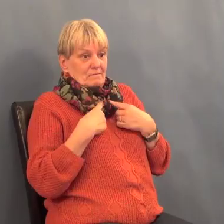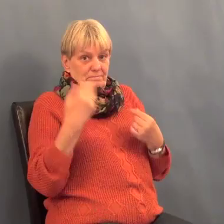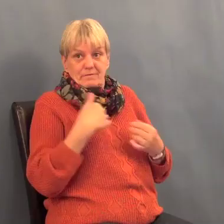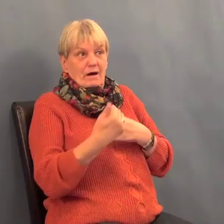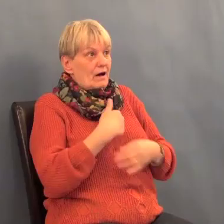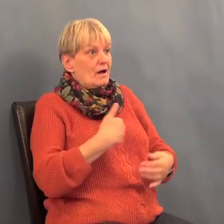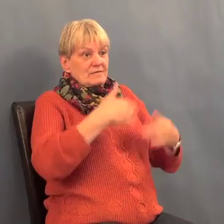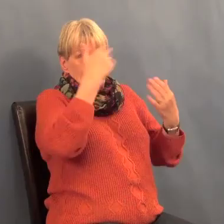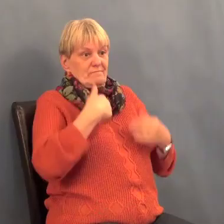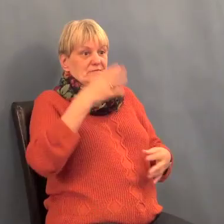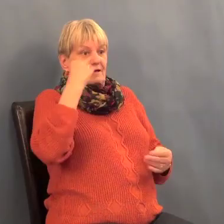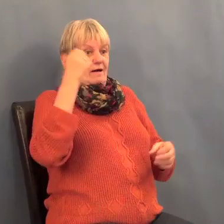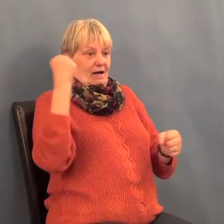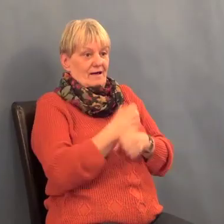"- Wpadli do mnie? Walili w drzwi? Spałem twardo."